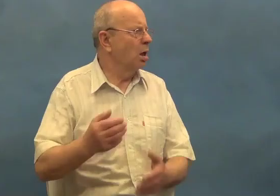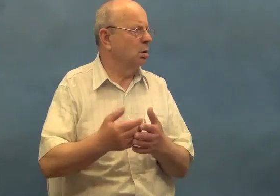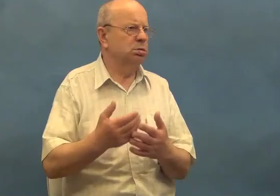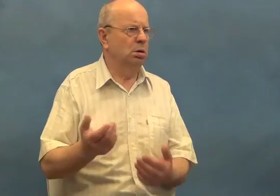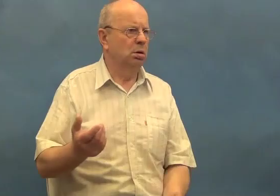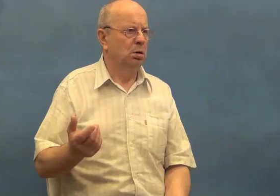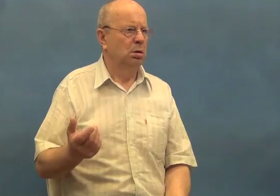Dlaczego nie wolno?